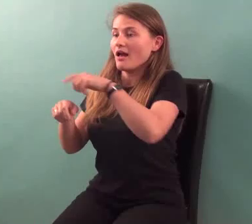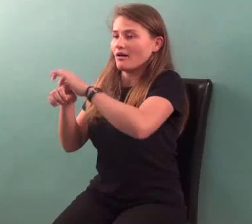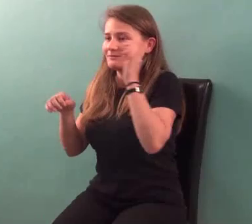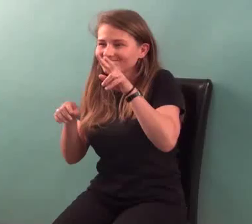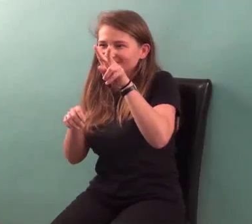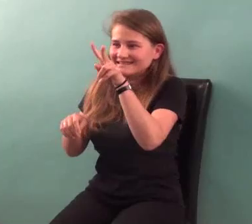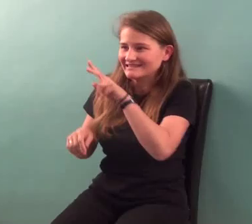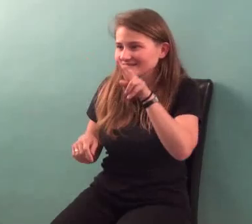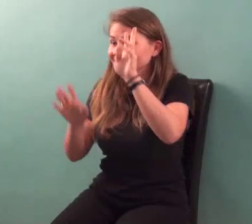A ten kot patrzy na niego, jest zniecierpliwiony.